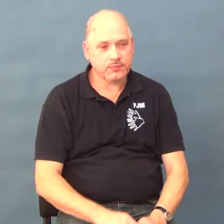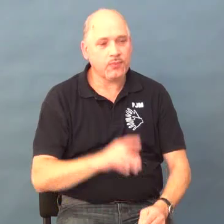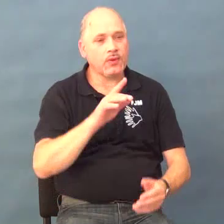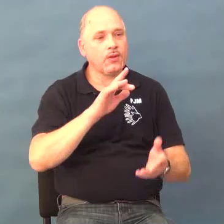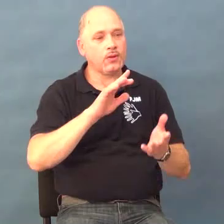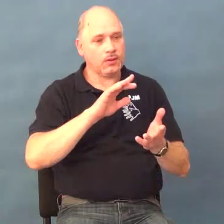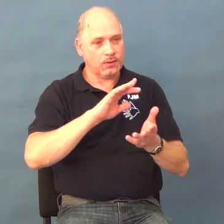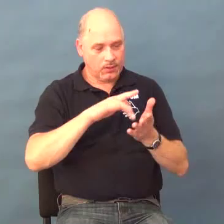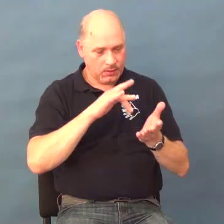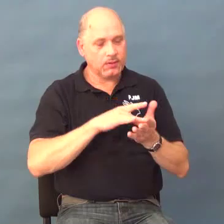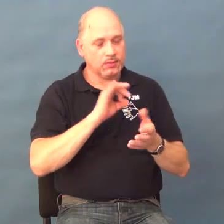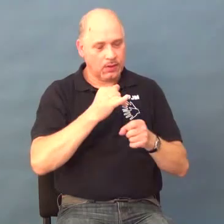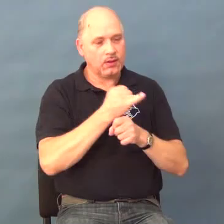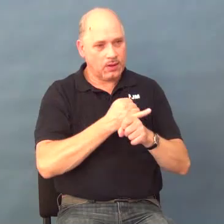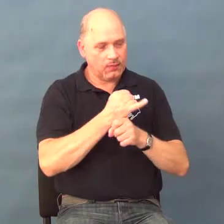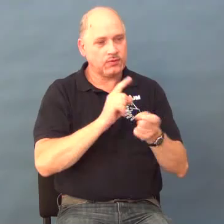W centrum, tak, spotkamy się w kawiarni.